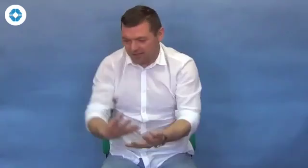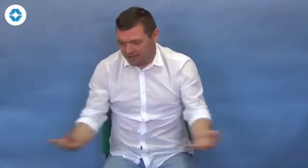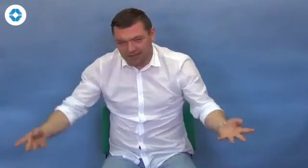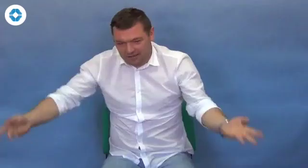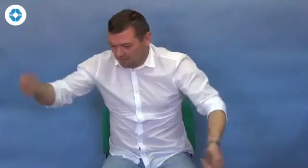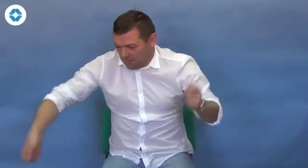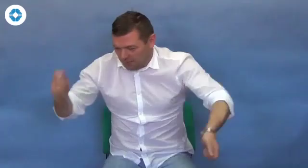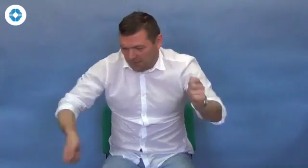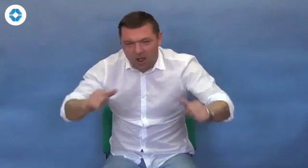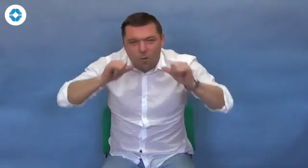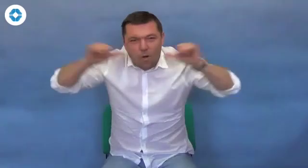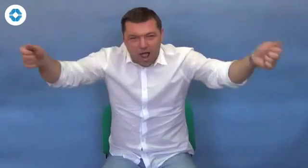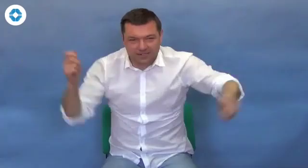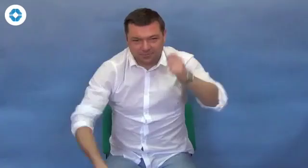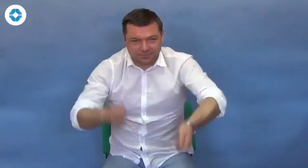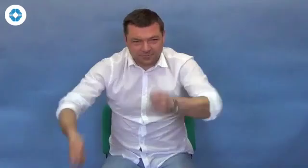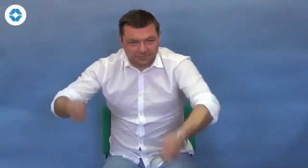Grało na płocie bardzo głośno.